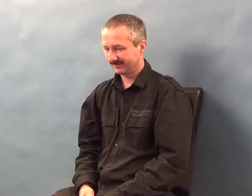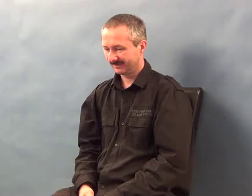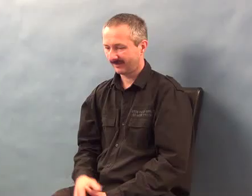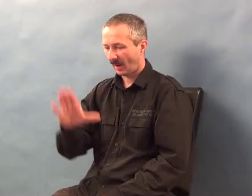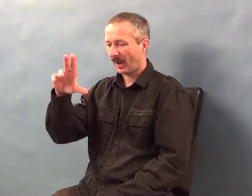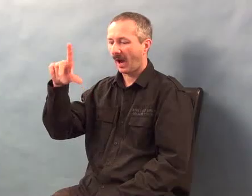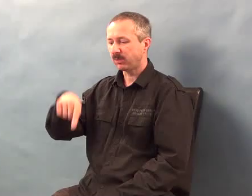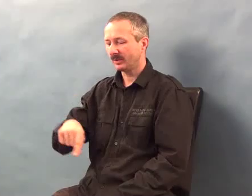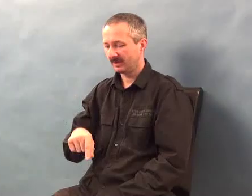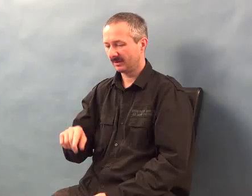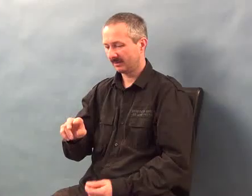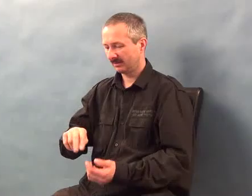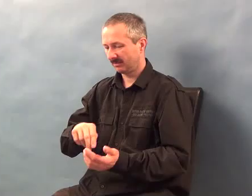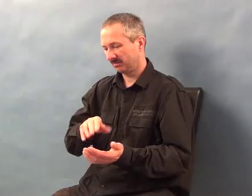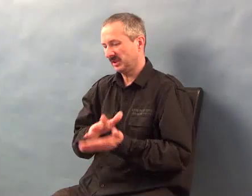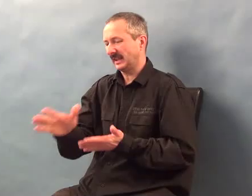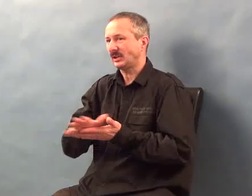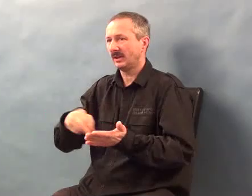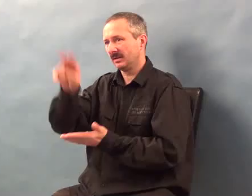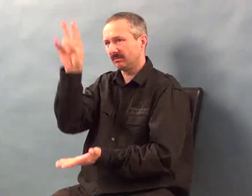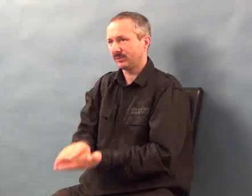Jest taka zasada BHP. Jest śliska powierzchnia i można się poślizgnąć.